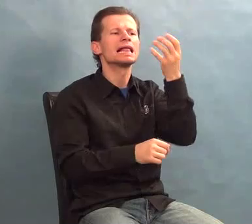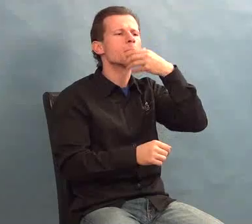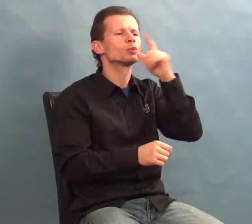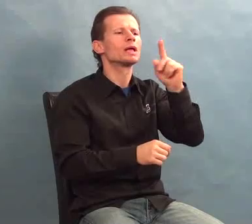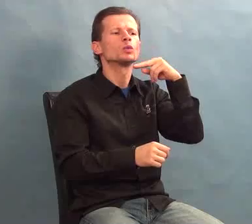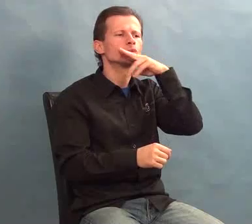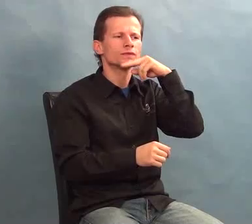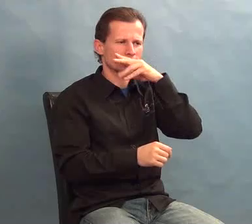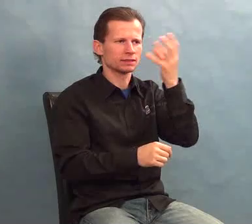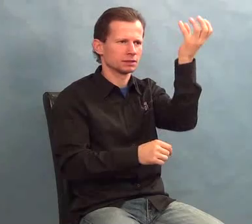Zrywa zielone gruszki.